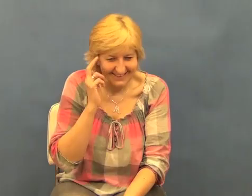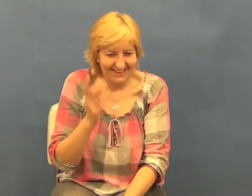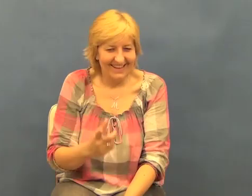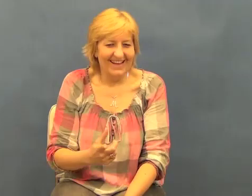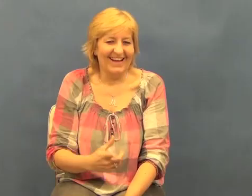Aha.